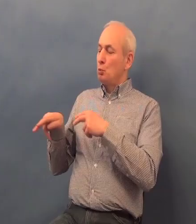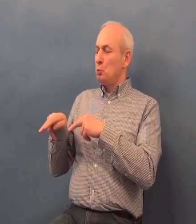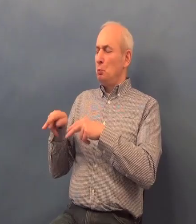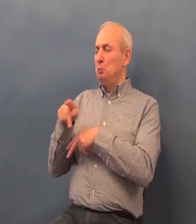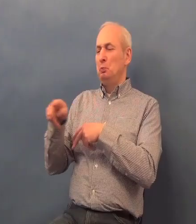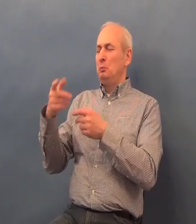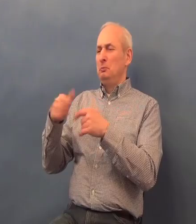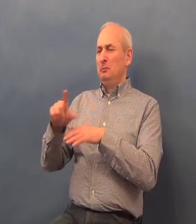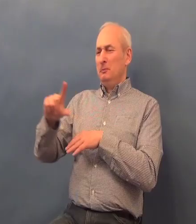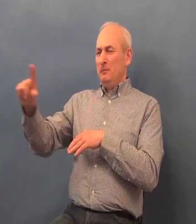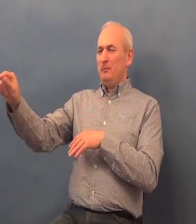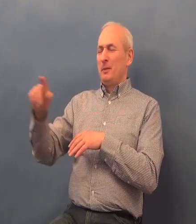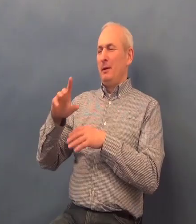Ale nic się nie dzieje, idą dalej.